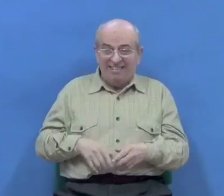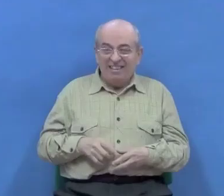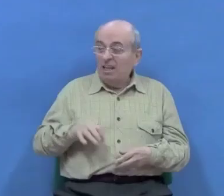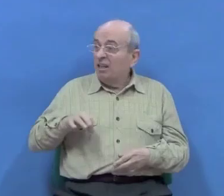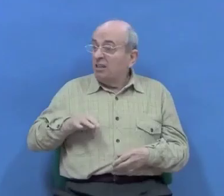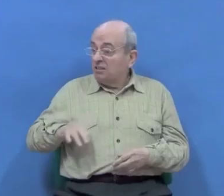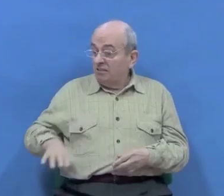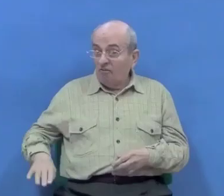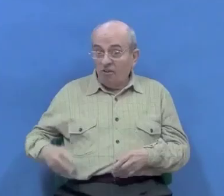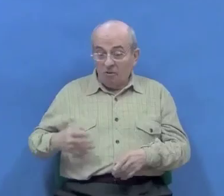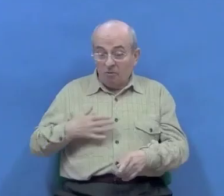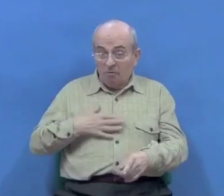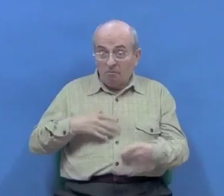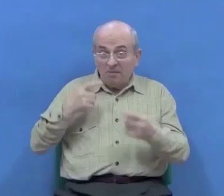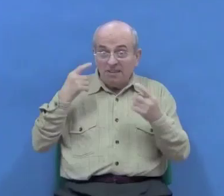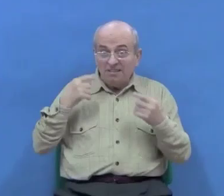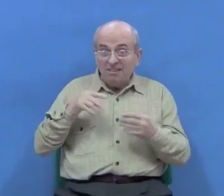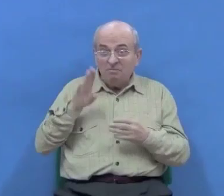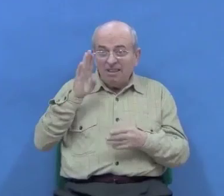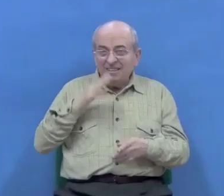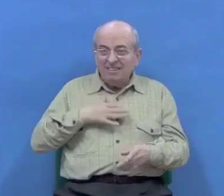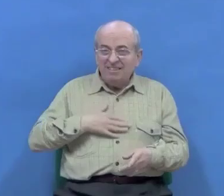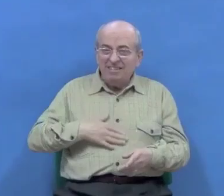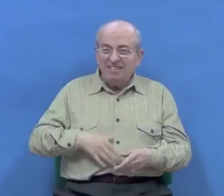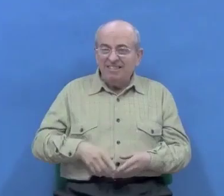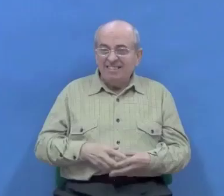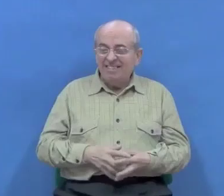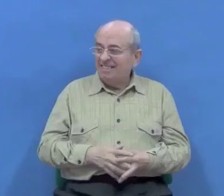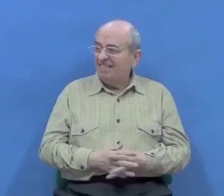Moja wnuczka lubi bajki z Myszką Miki.